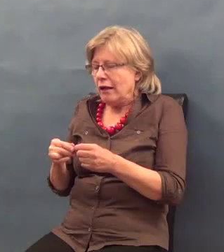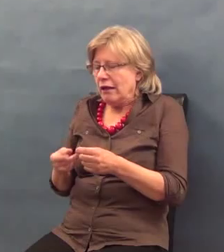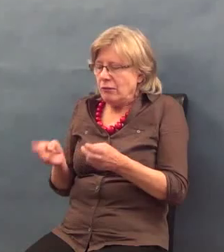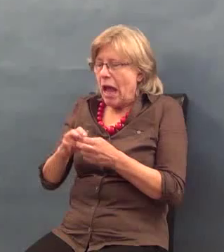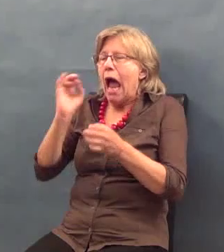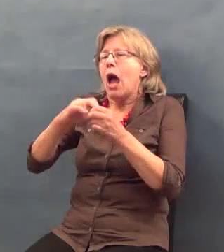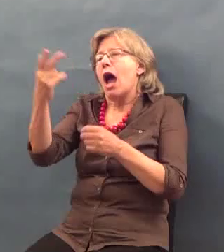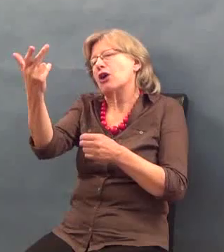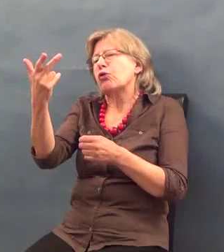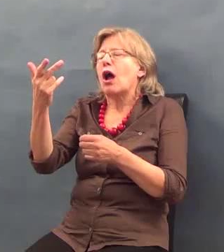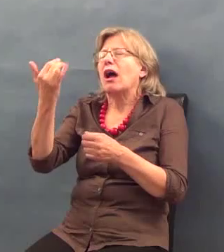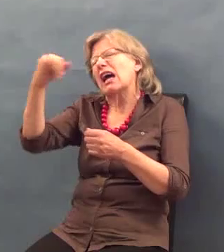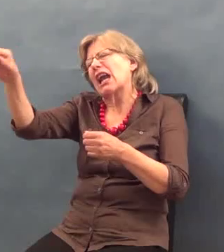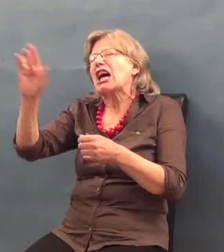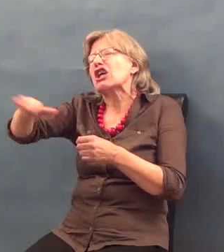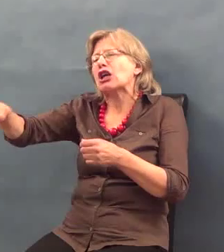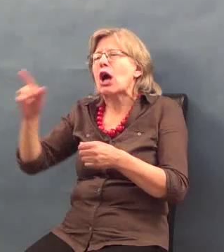Pojawią się troje innych dzieci, trzech chłopców...